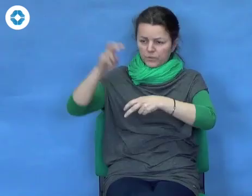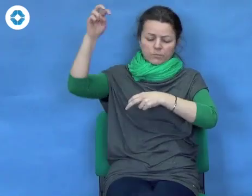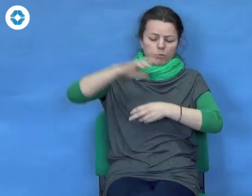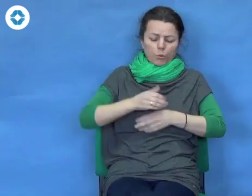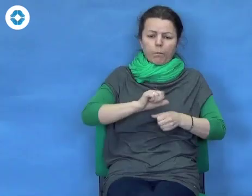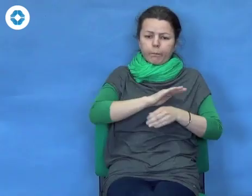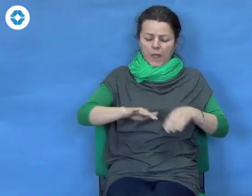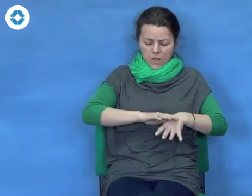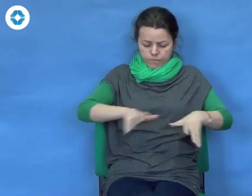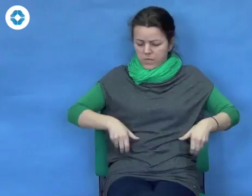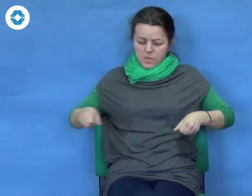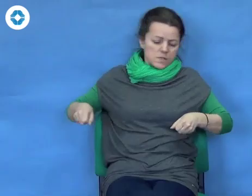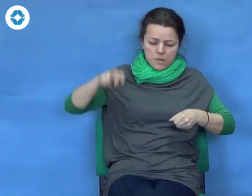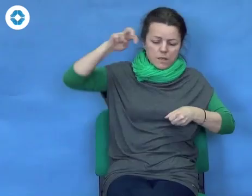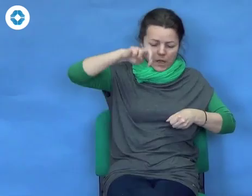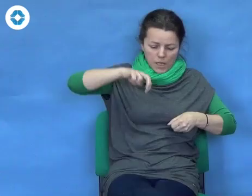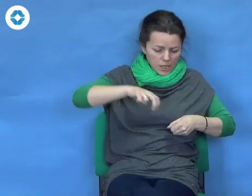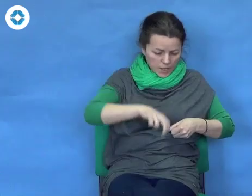Kiedy fartuch był pełny, mężczyzna schodził z drzewa.